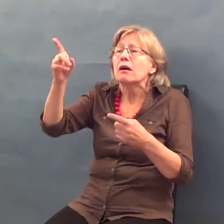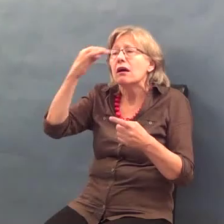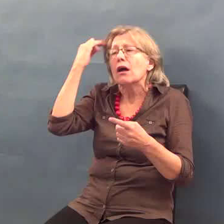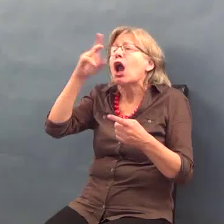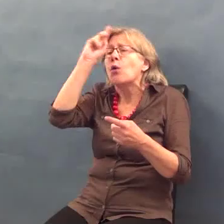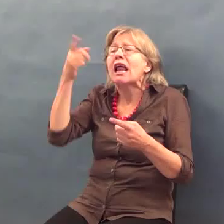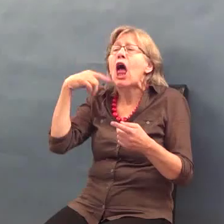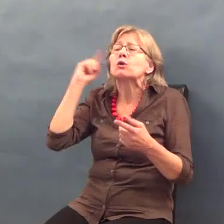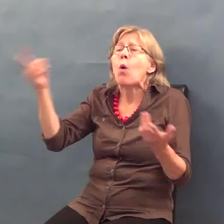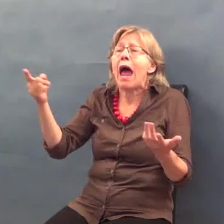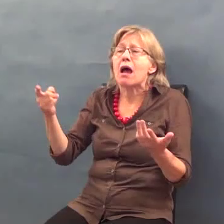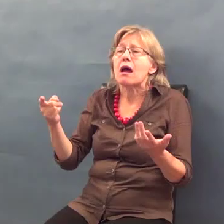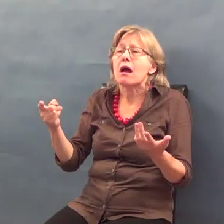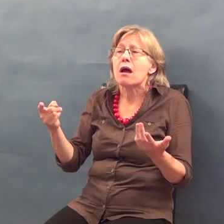Ludzie nie słuchają.